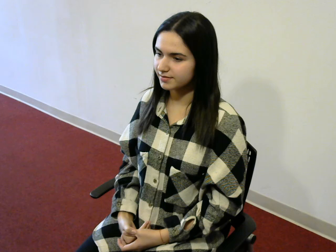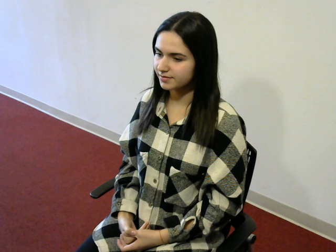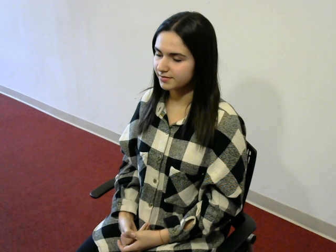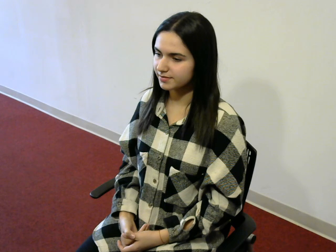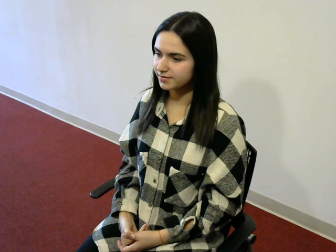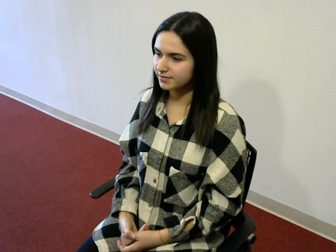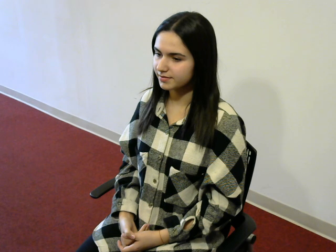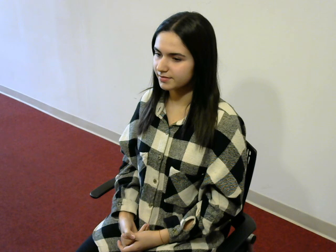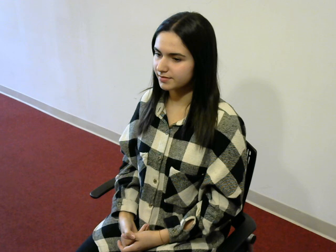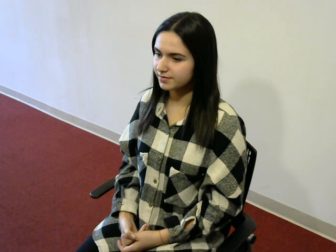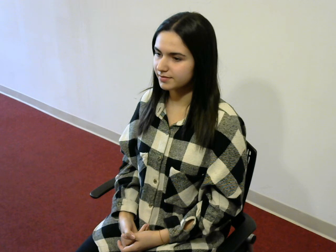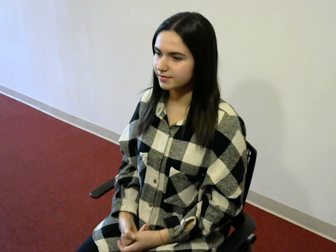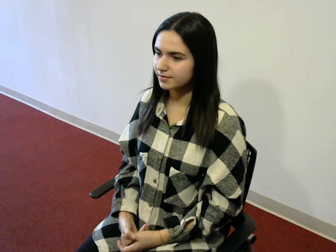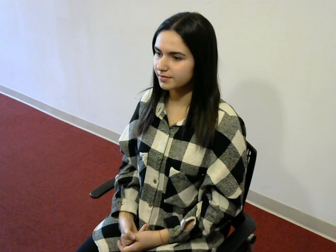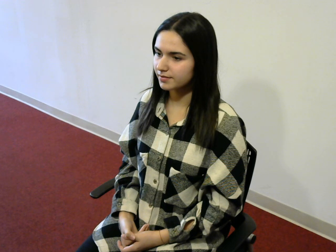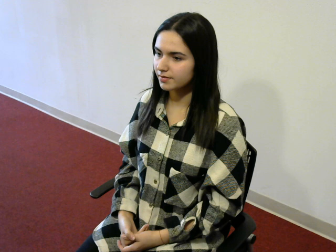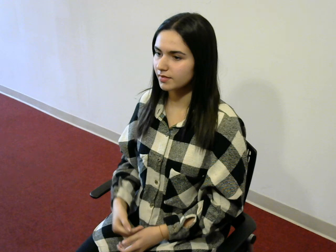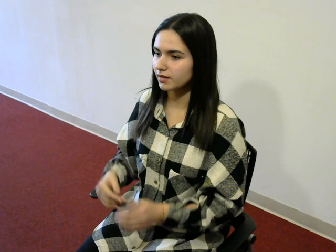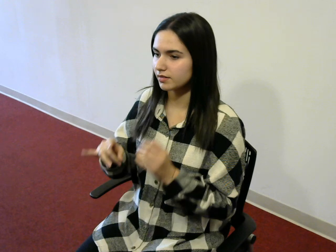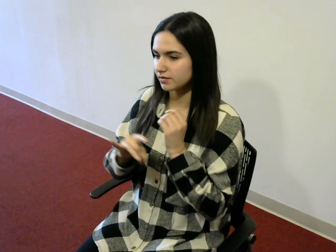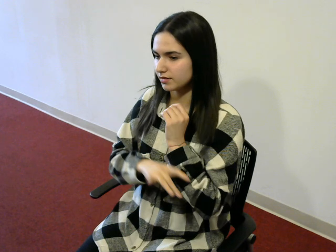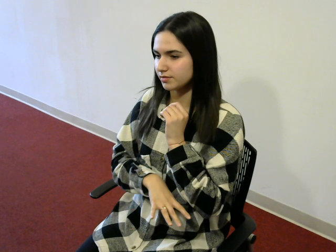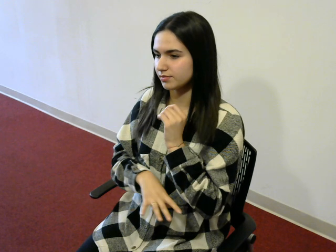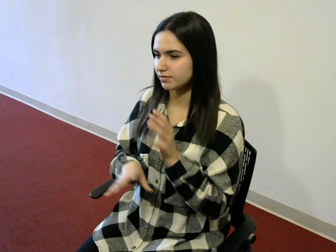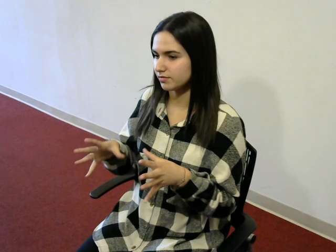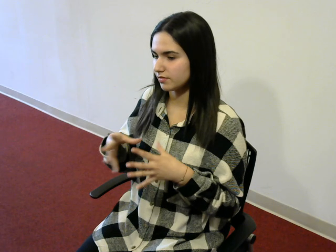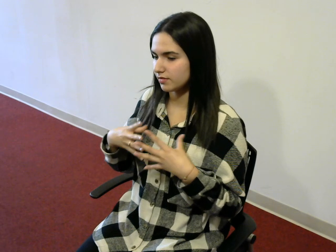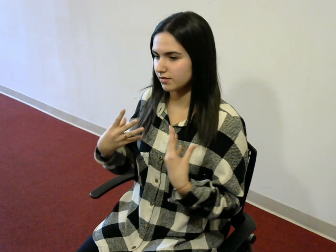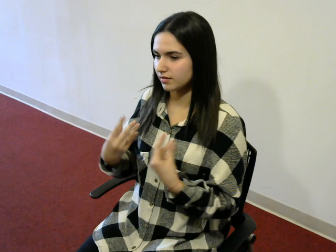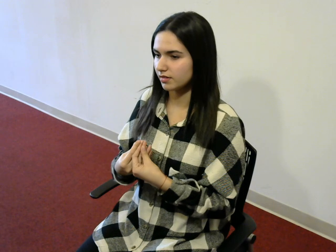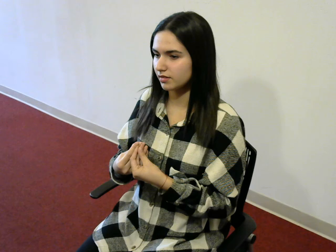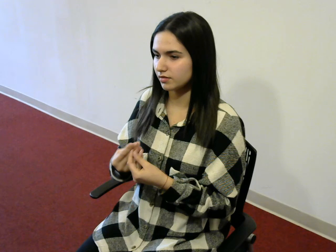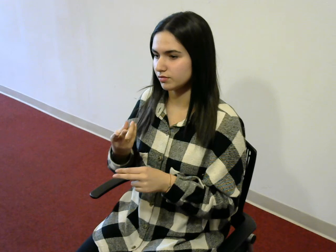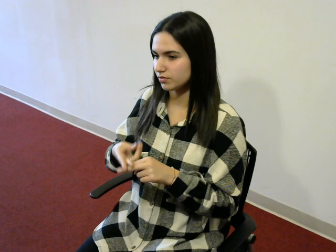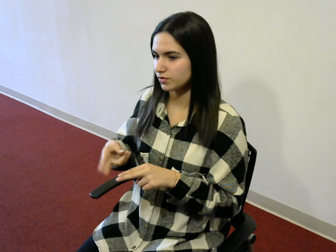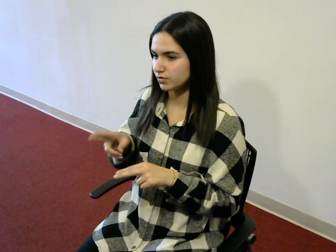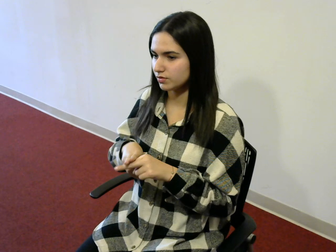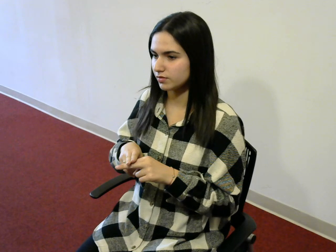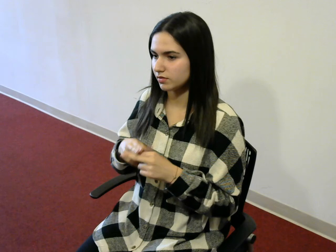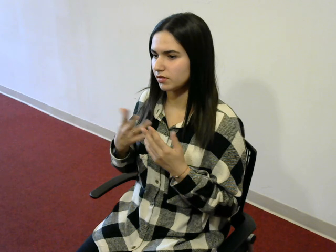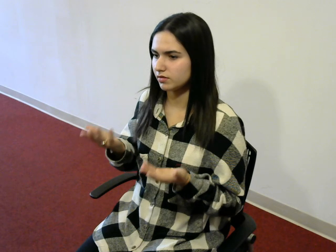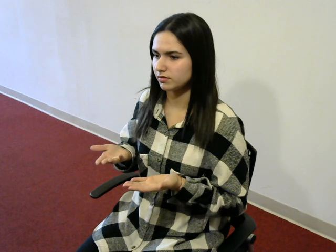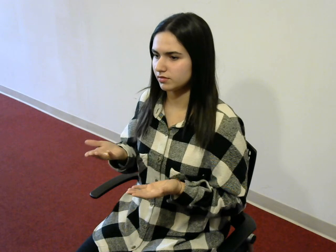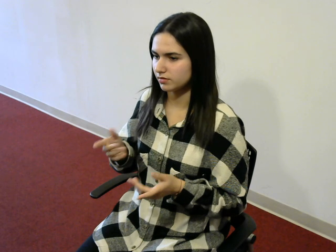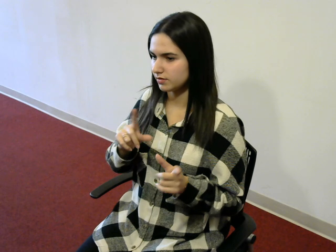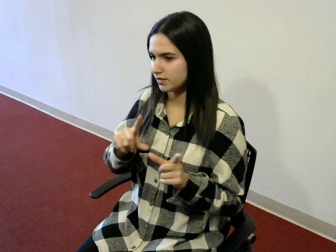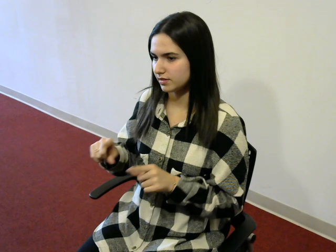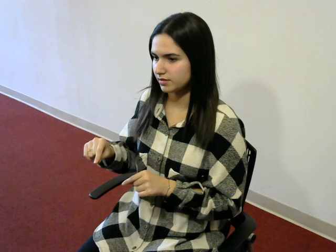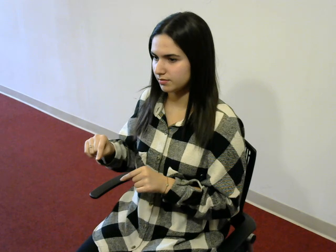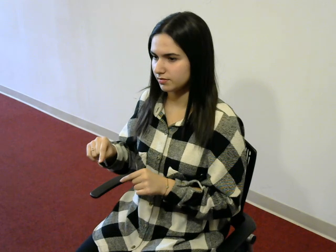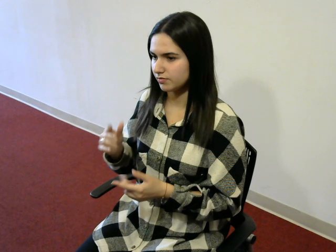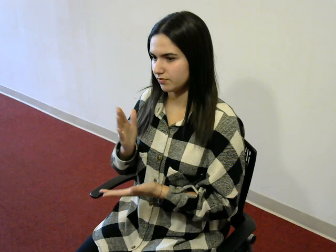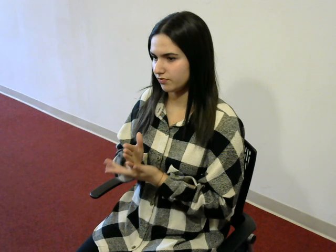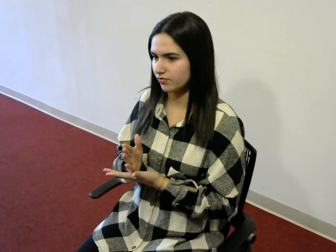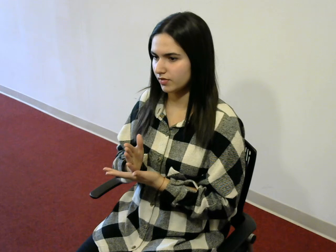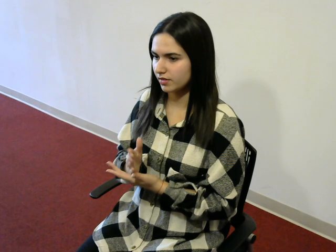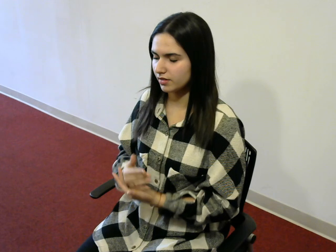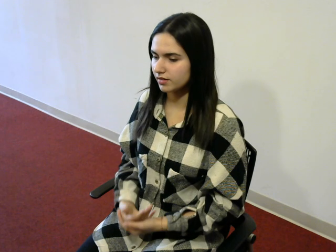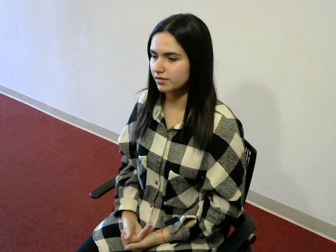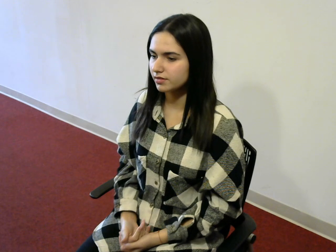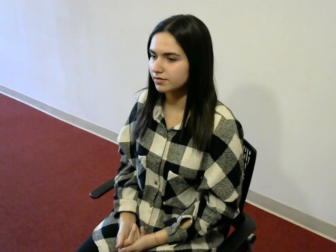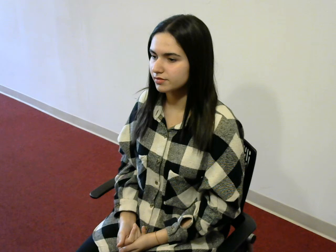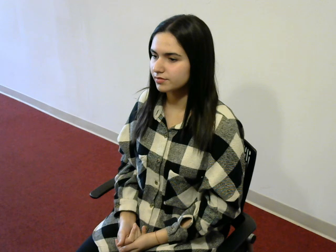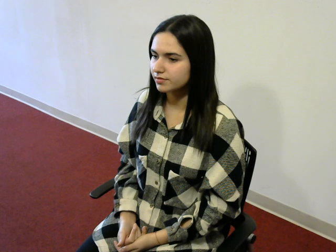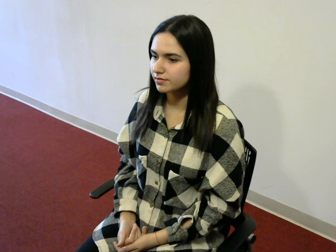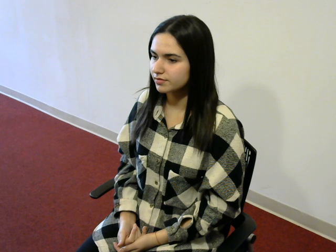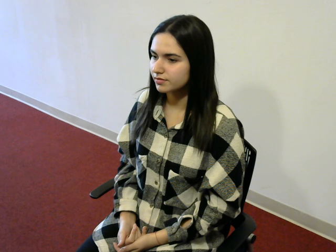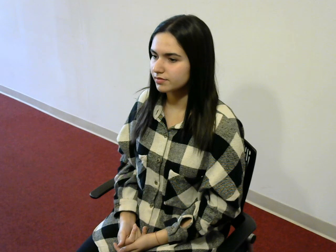Kasıb ailələr üçün hansı endirimlər var?